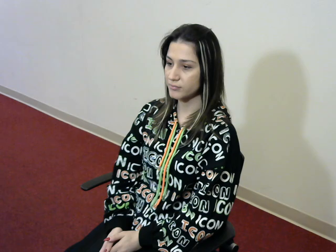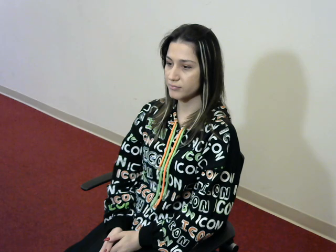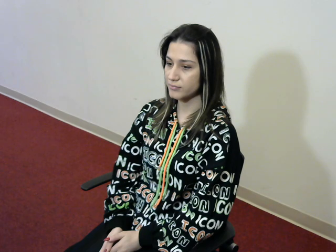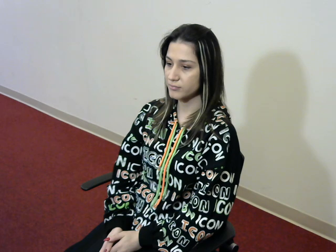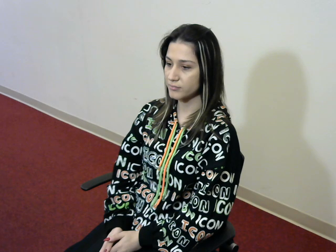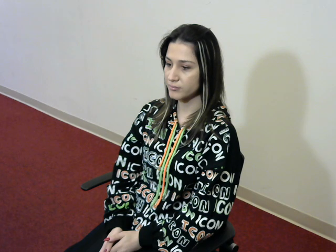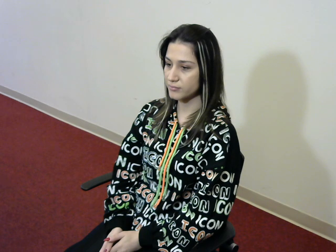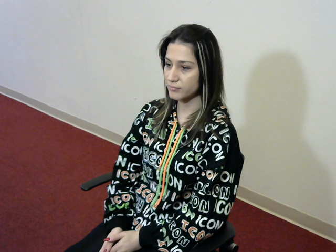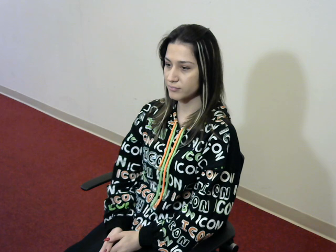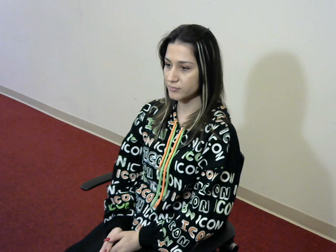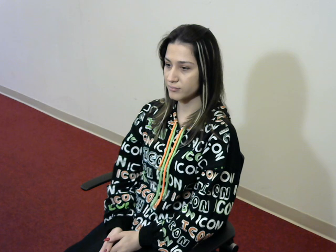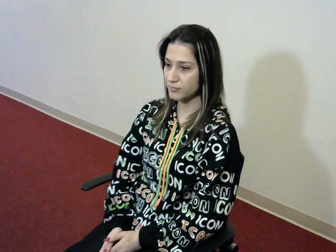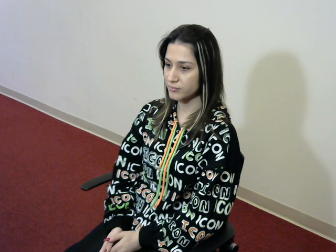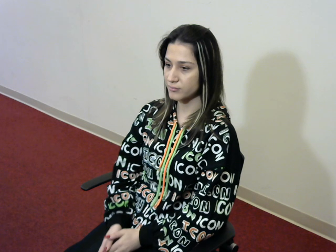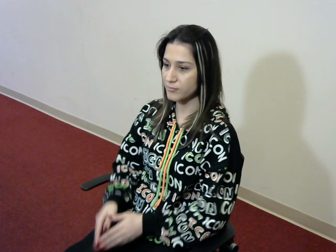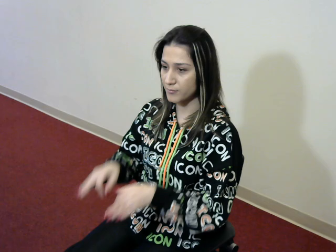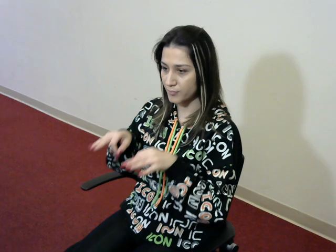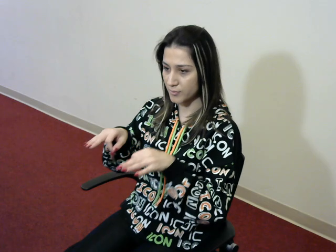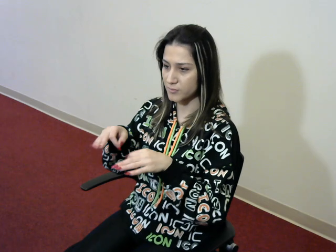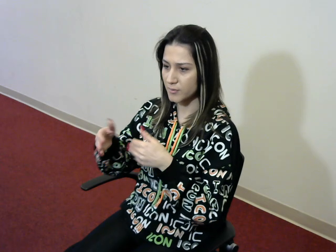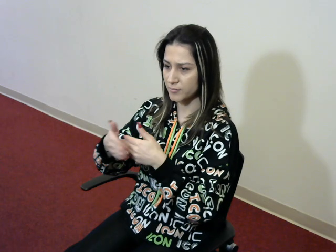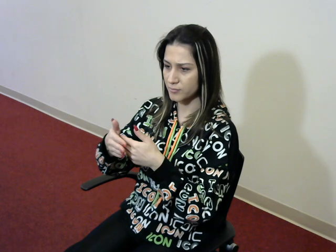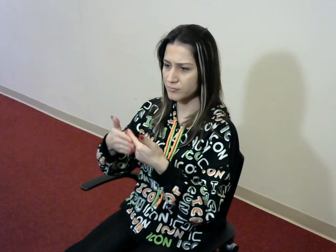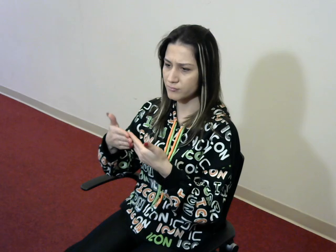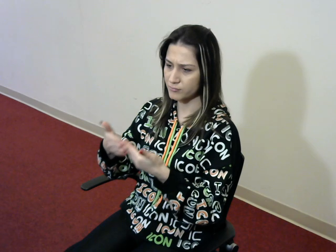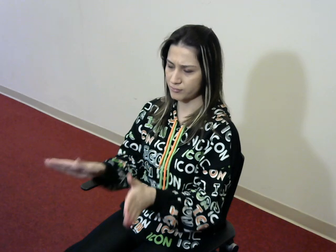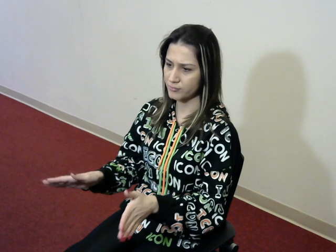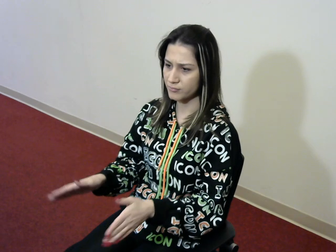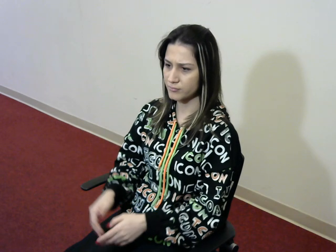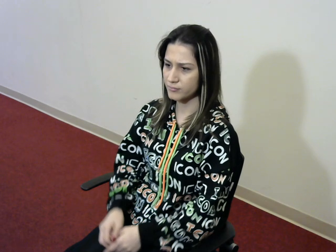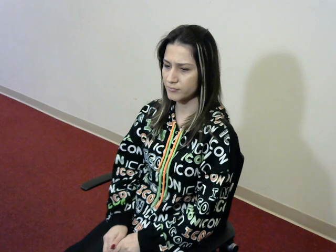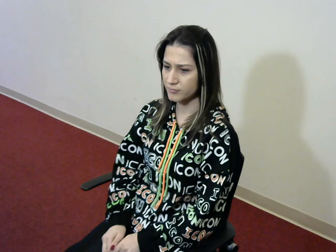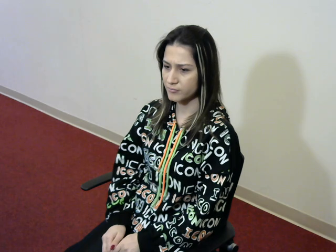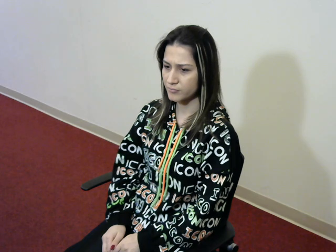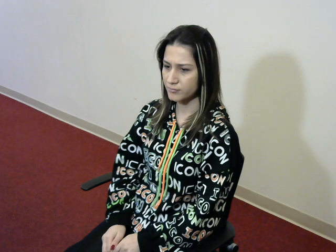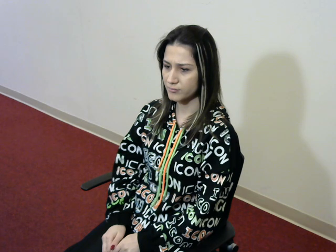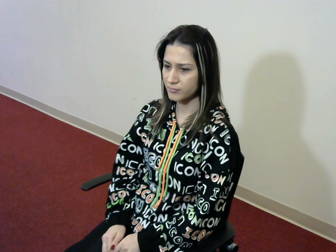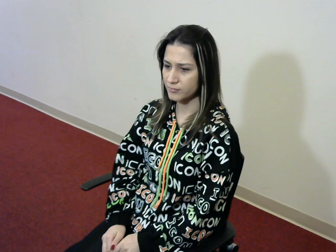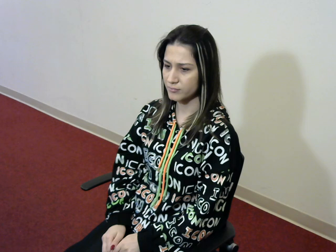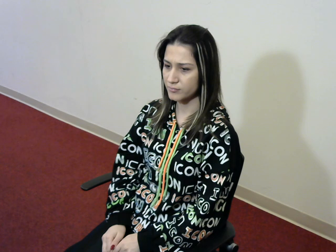Maşının qapısı açıqdır